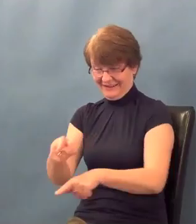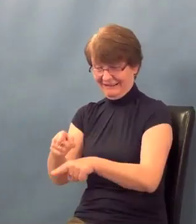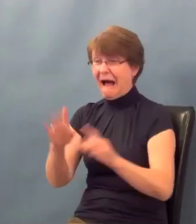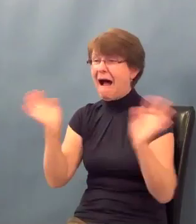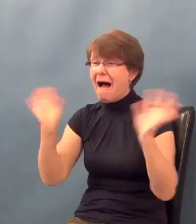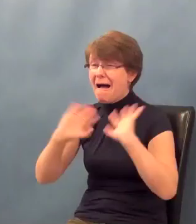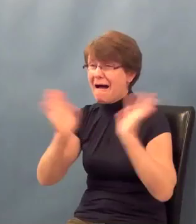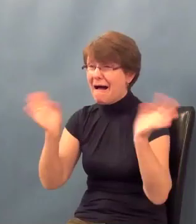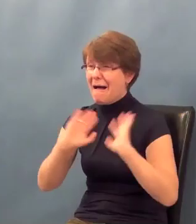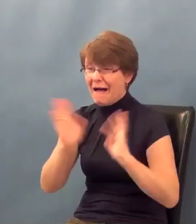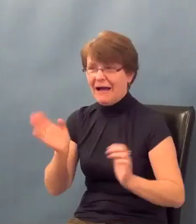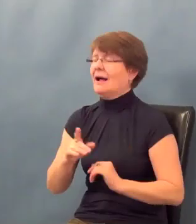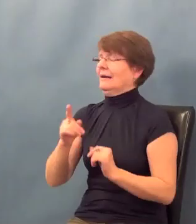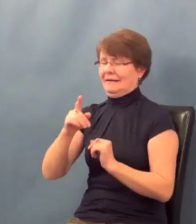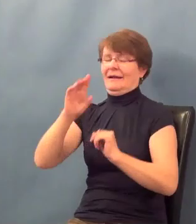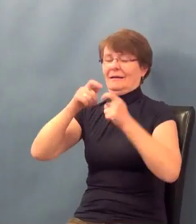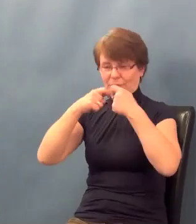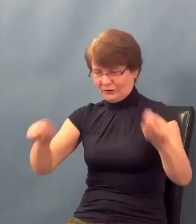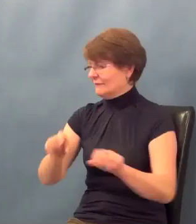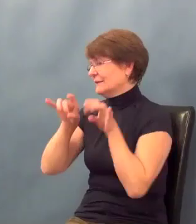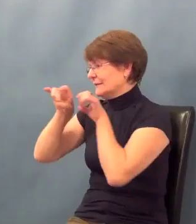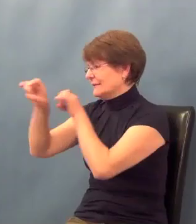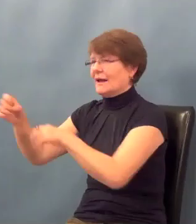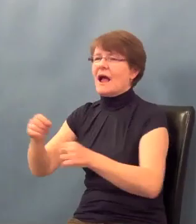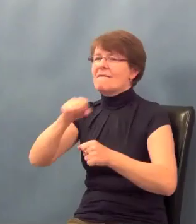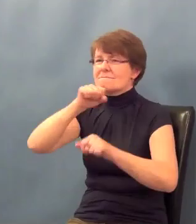Dobrze. Pokazuje, że chce przerwać. Biegnie.